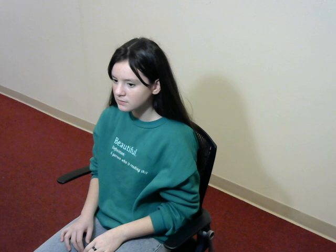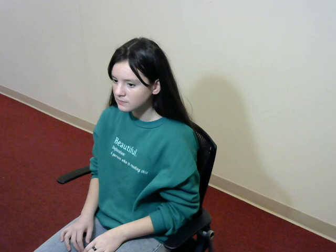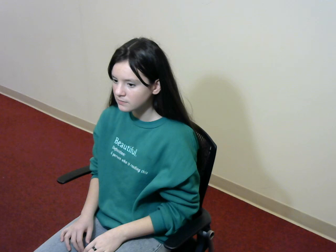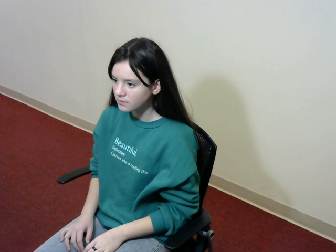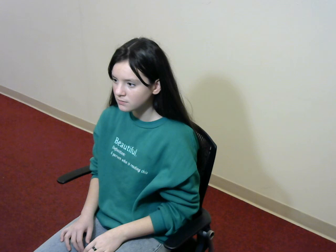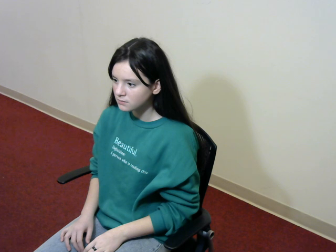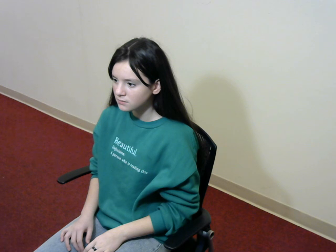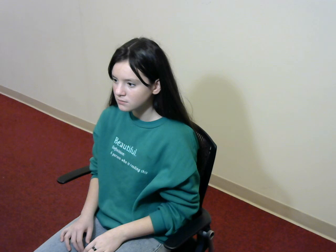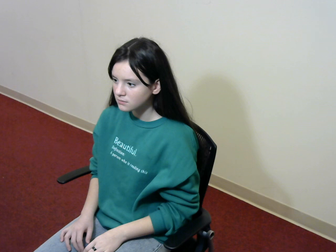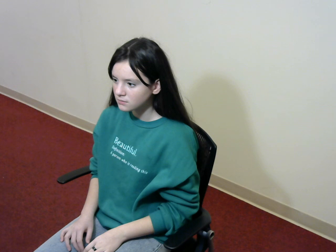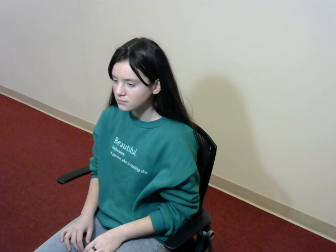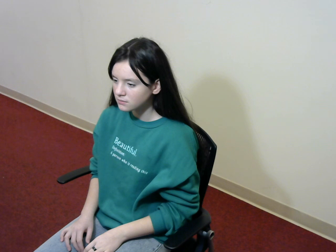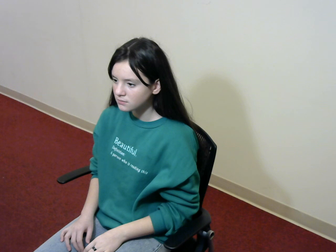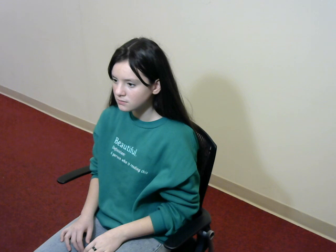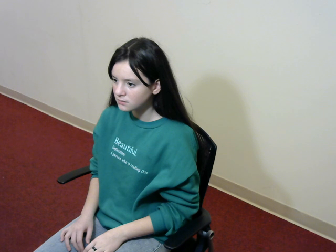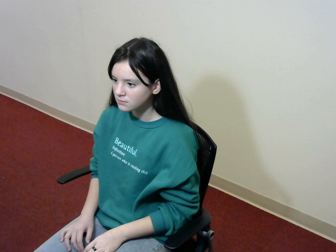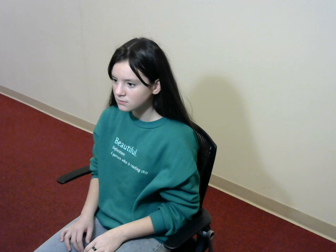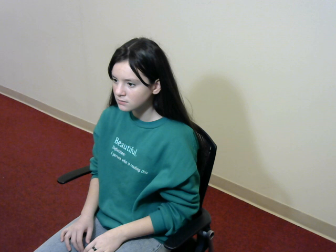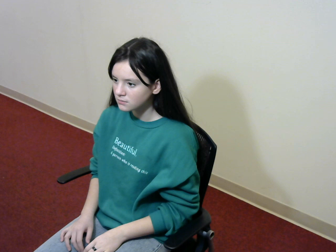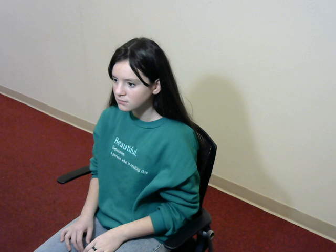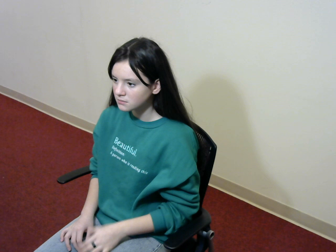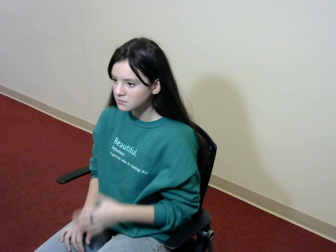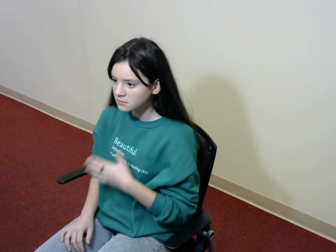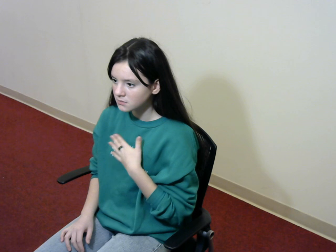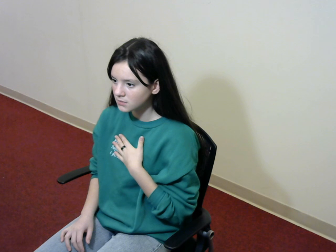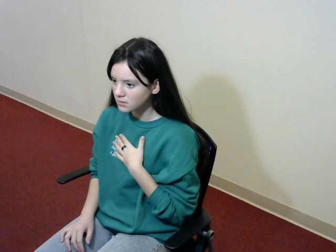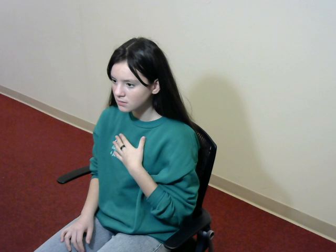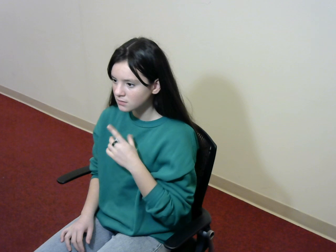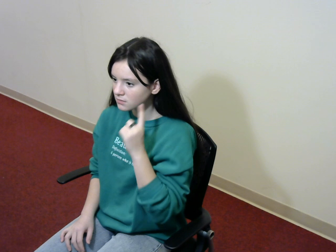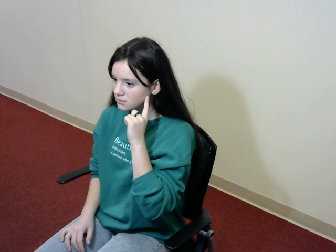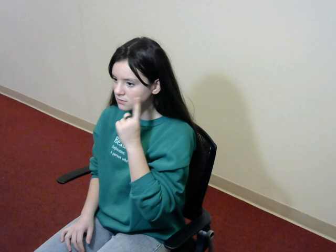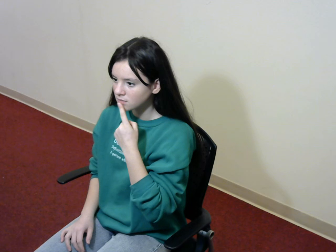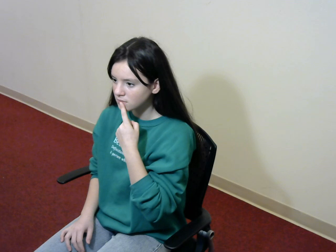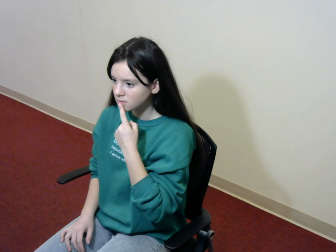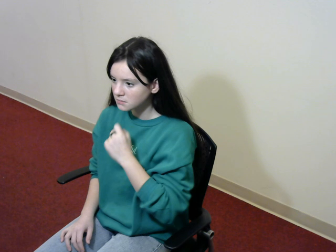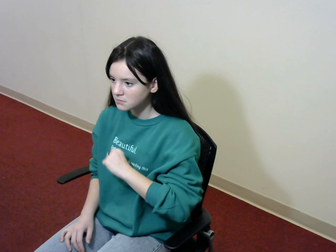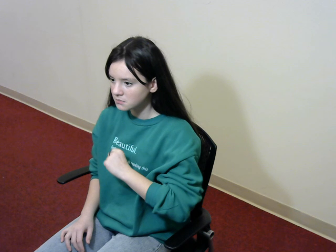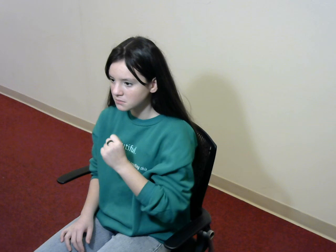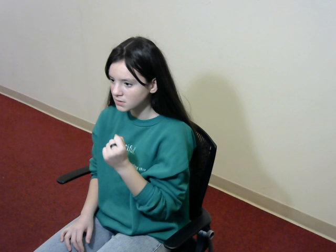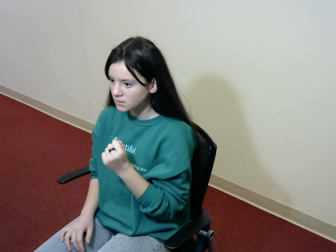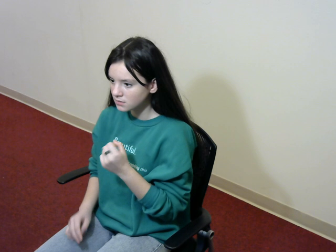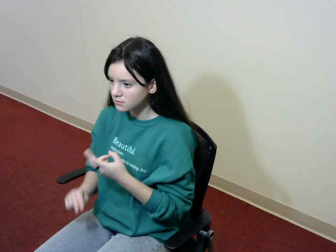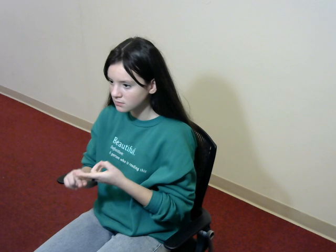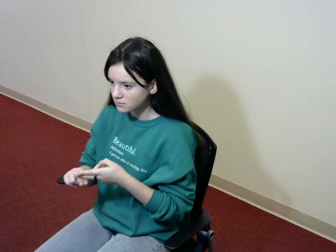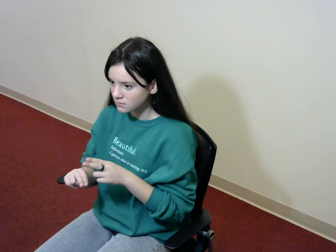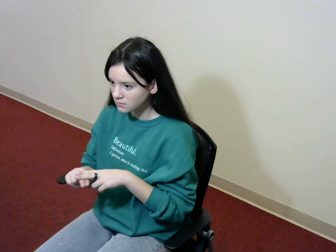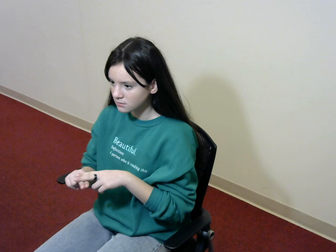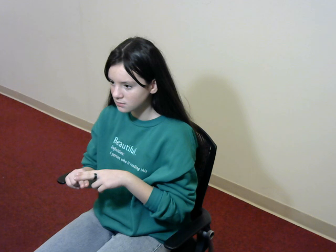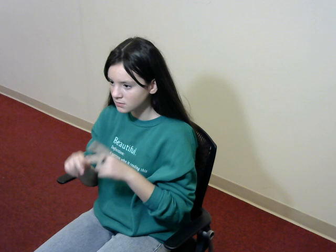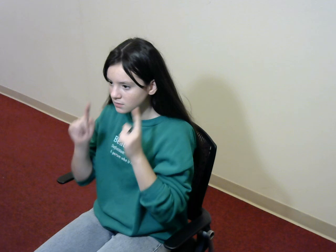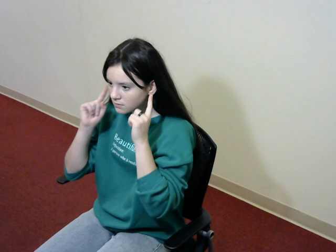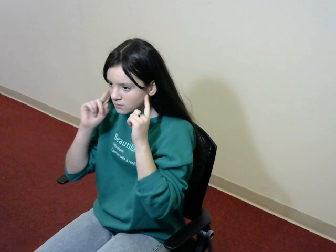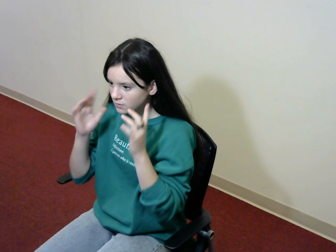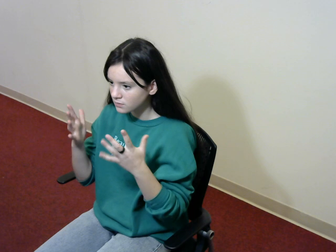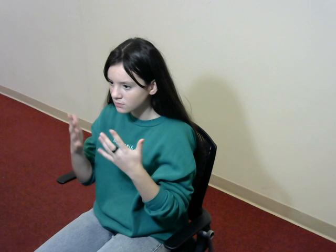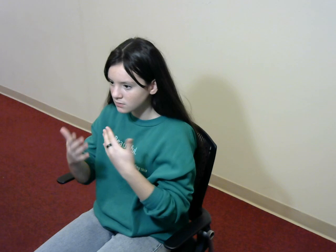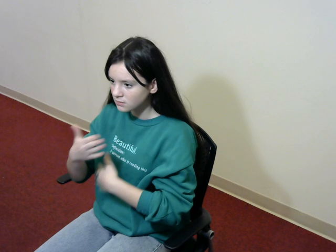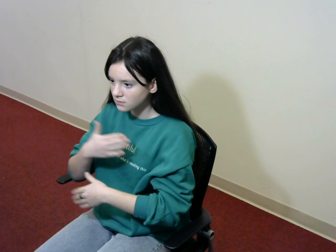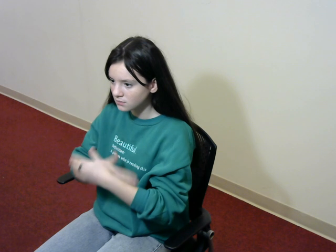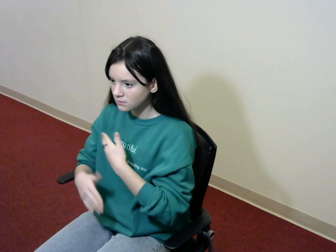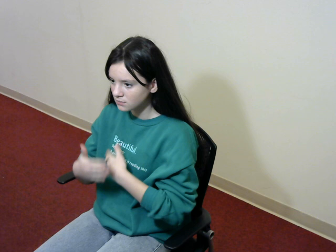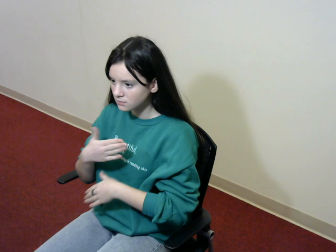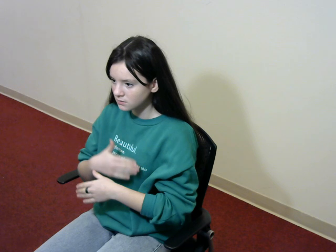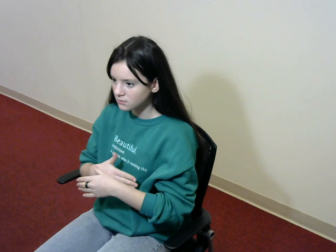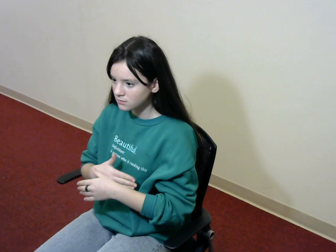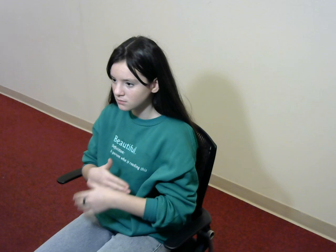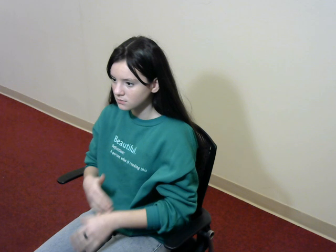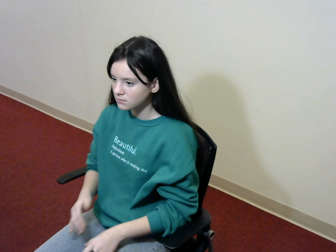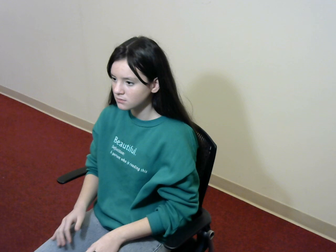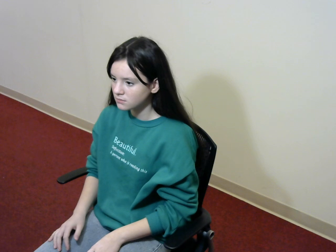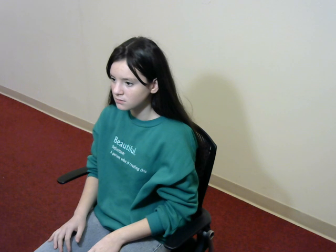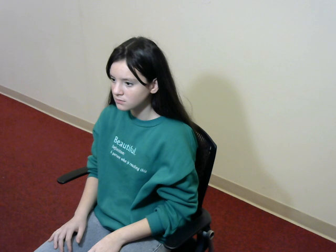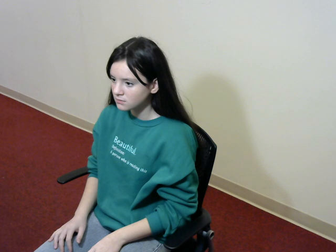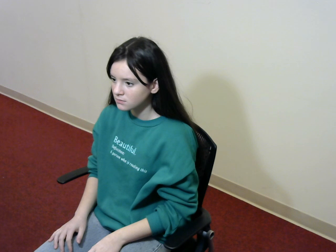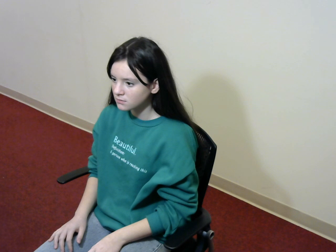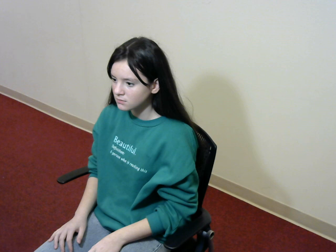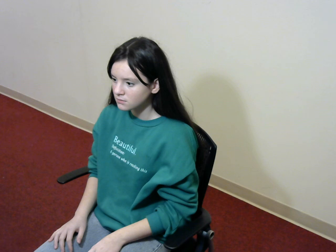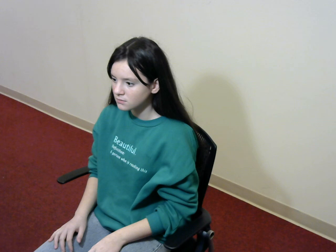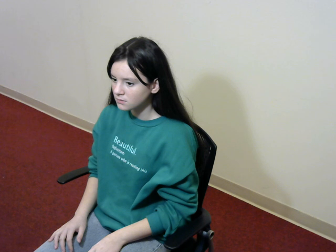Mənim eşitmə məhdudiyyətli dostlarım bu xəbərə sevinəcək